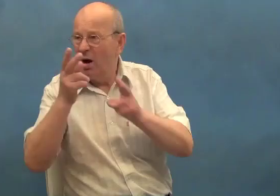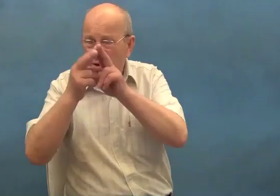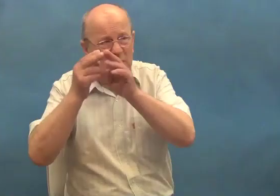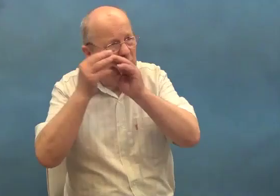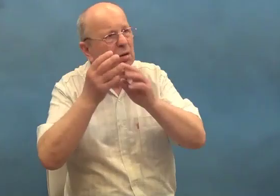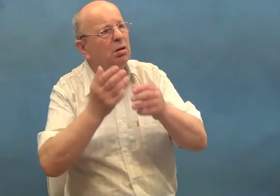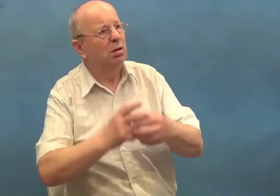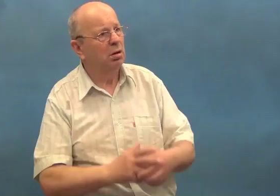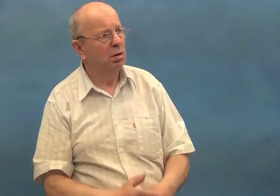Lepiej było się umówić.